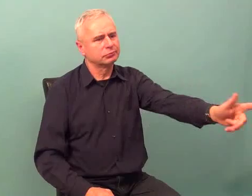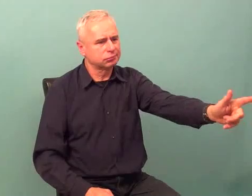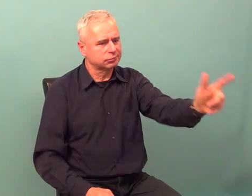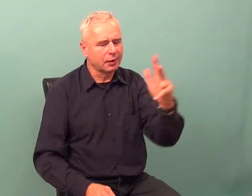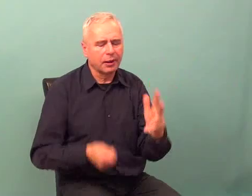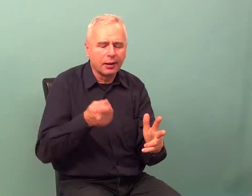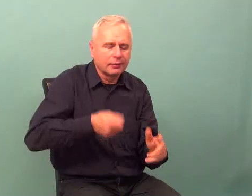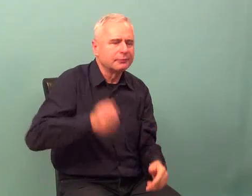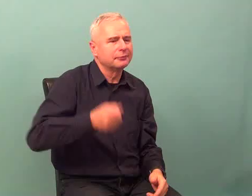Jeden z nich odbijał piłeczkę rakietką.